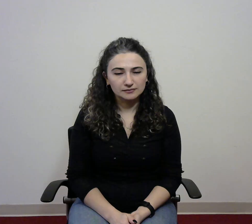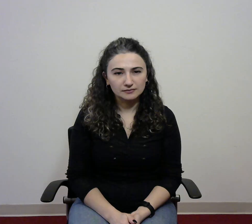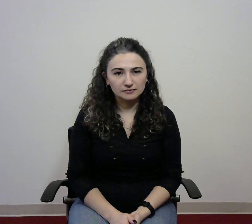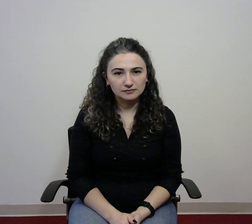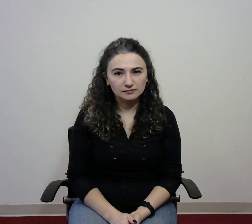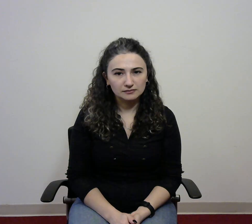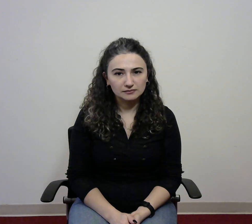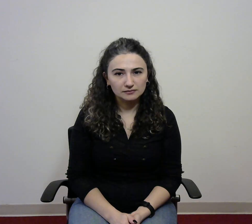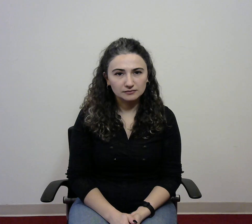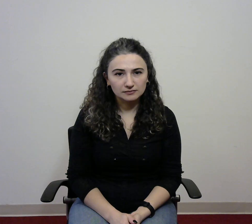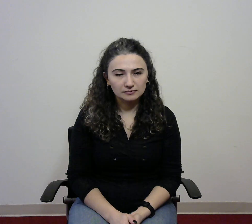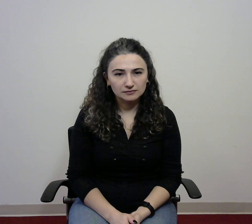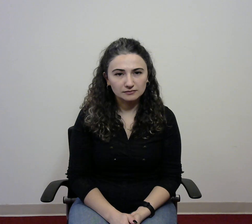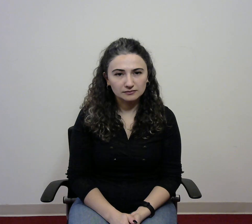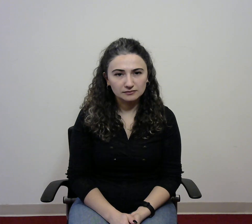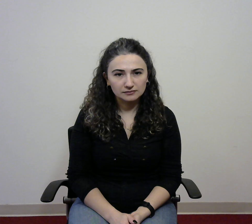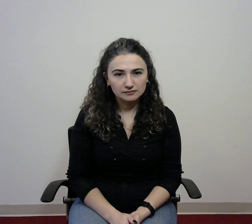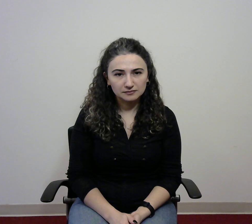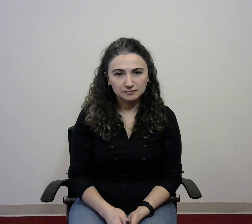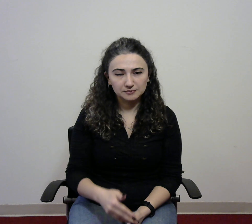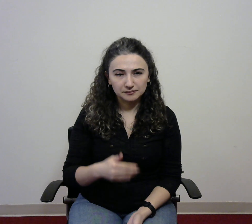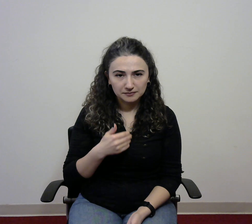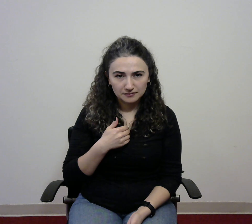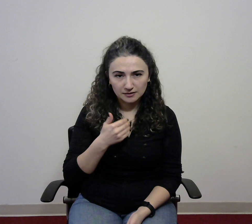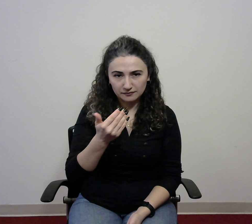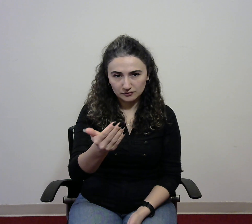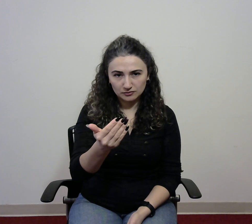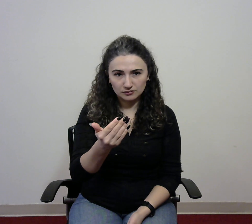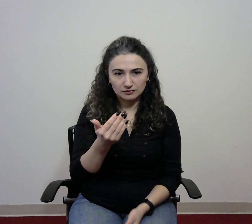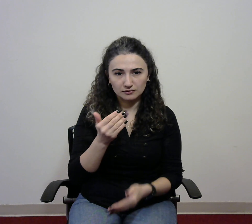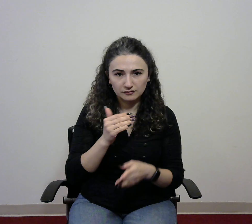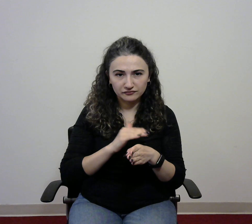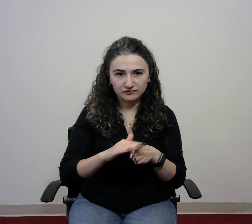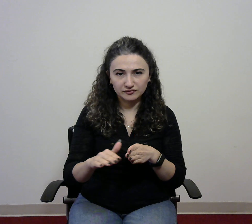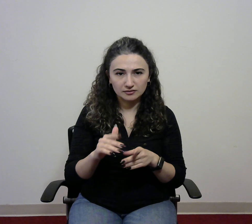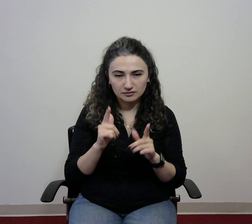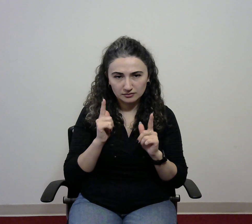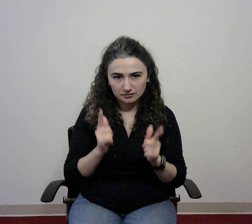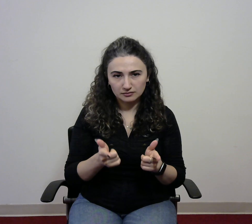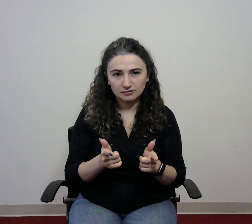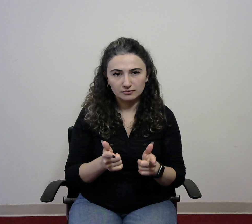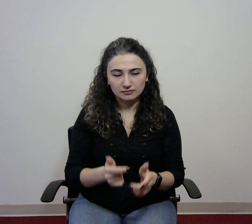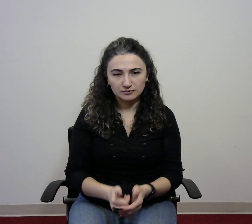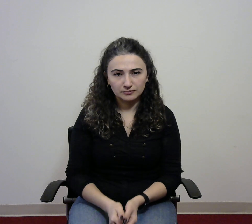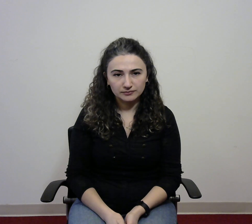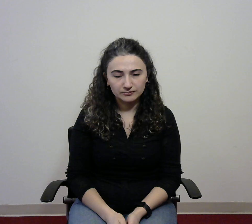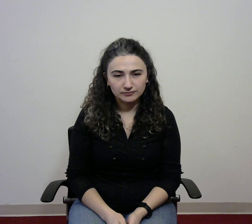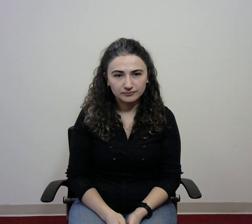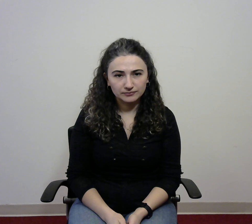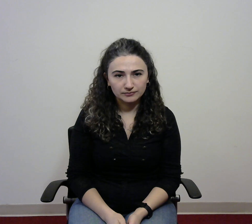Mən sizinlə tamamilə razıyam